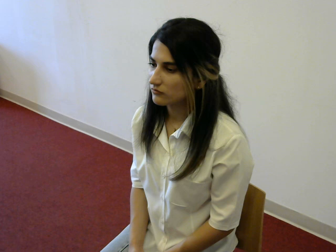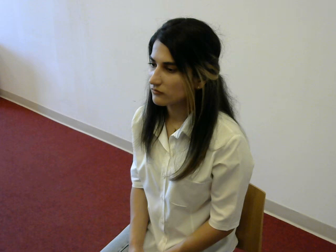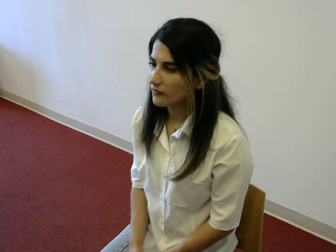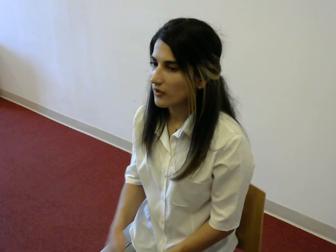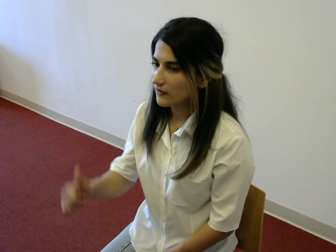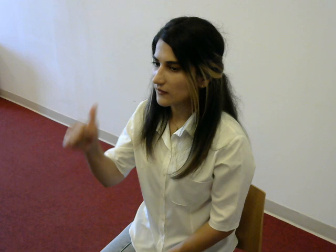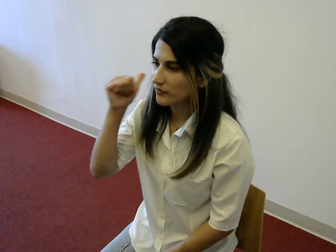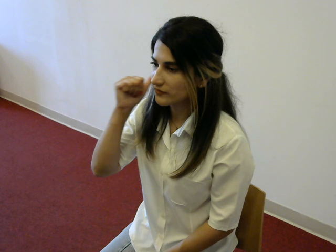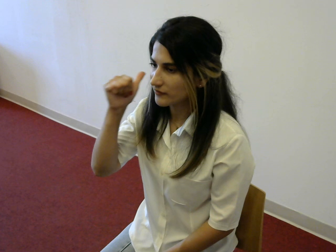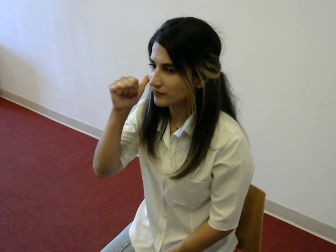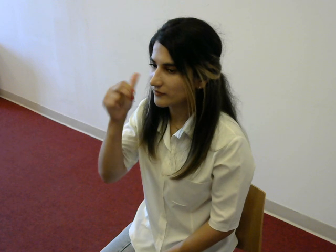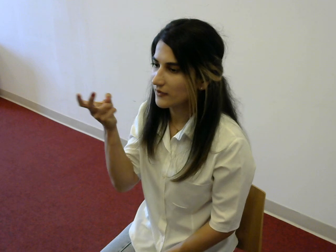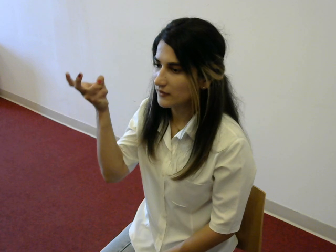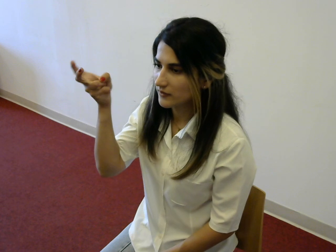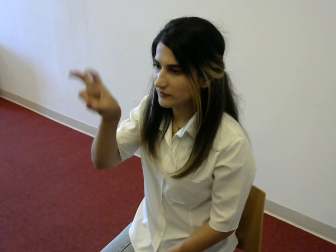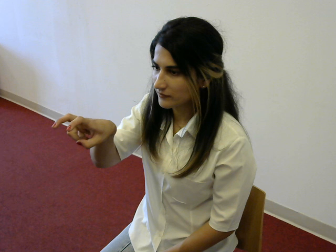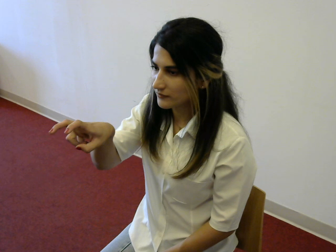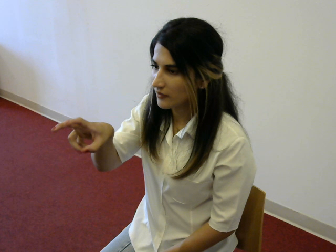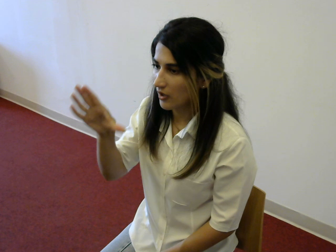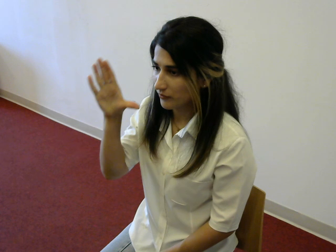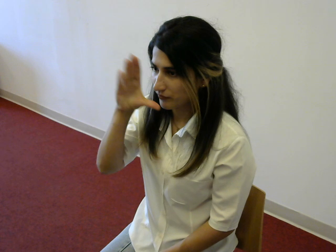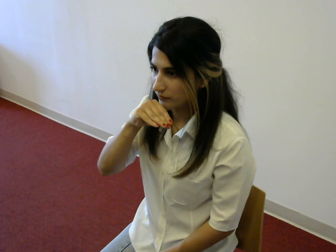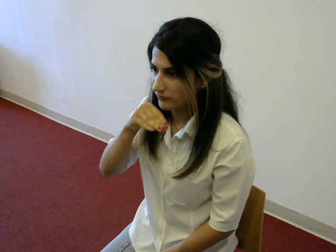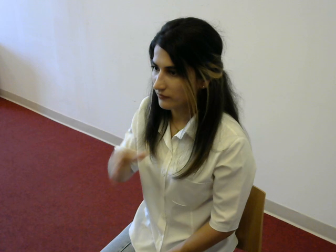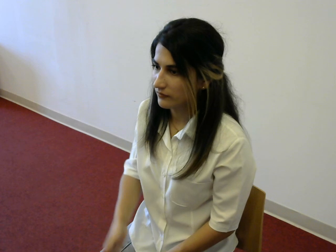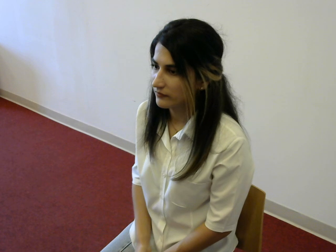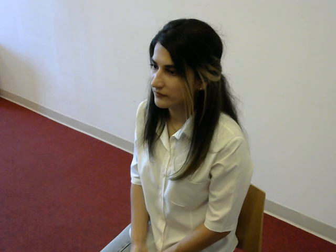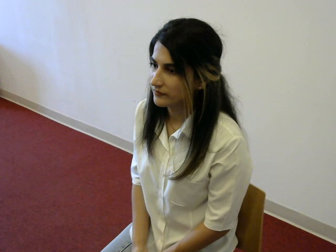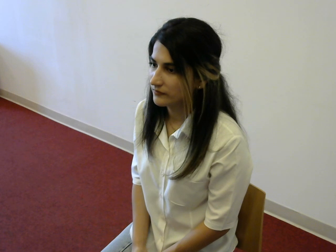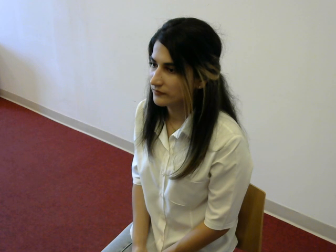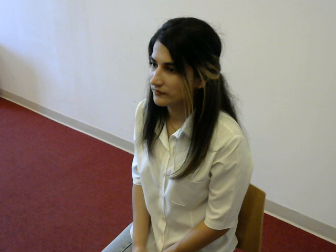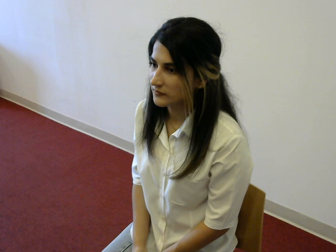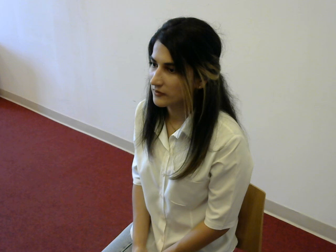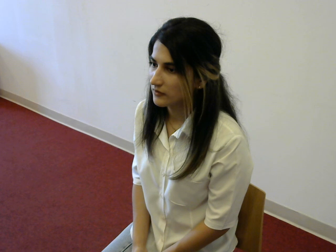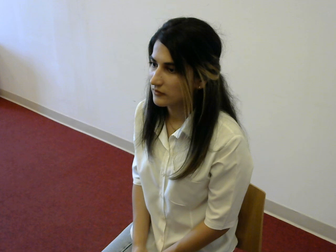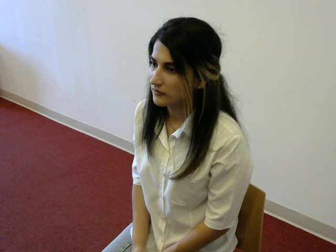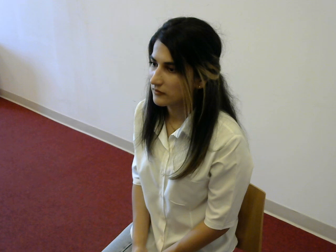Sabah gələ bilərəmmi?